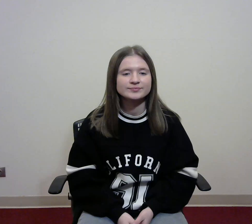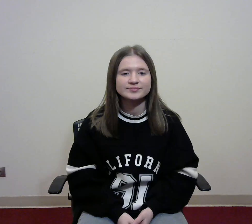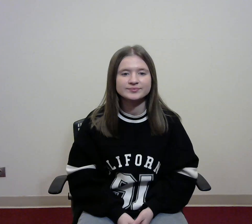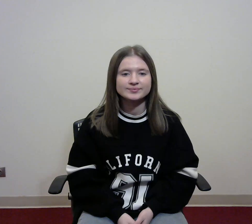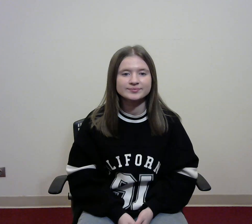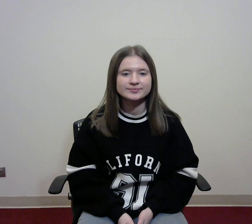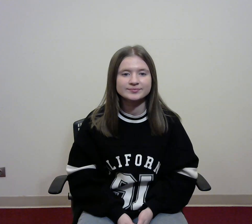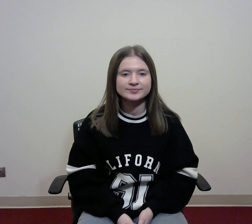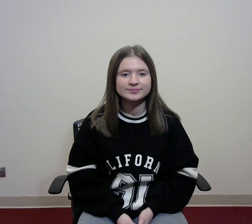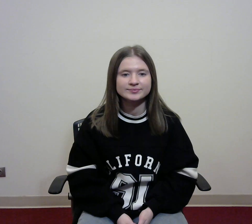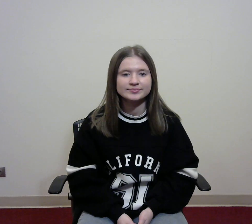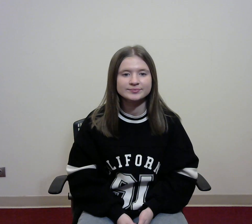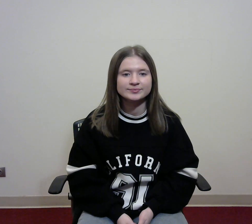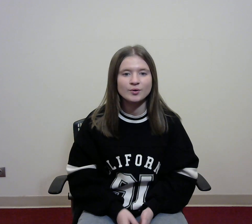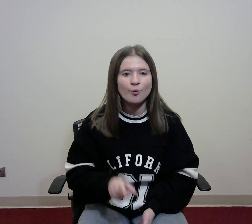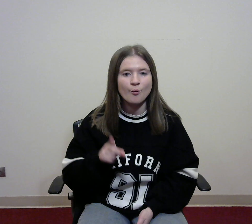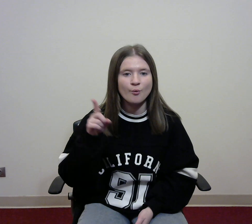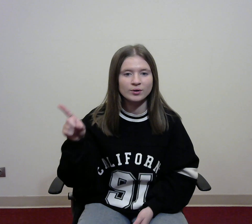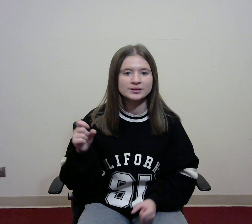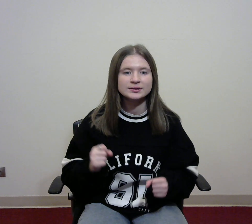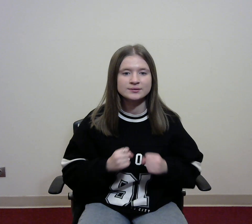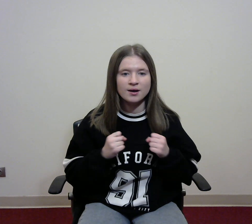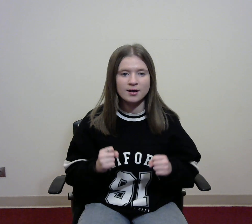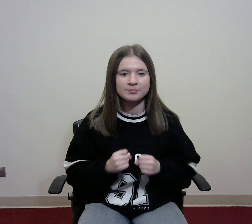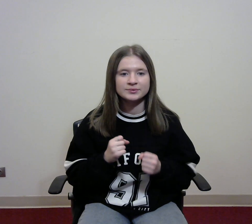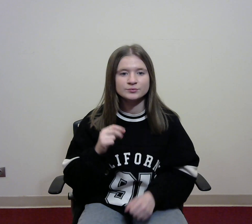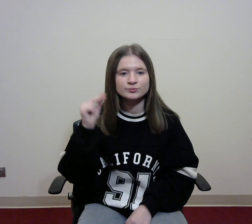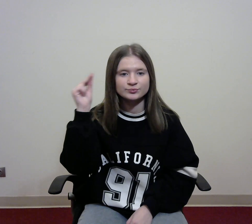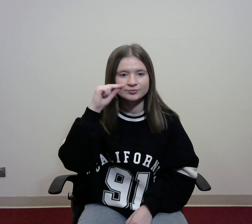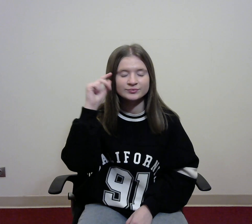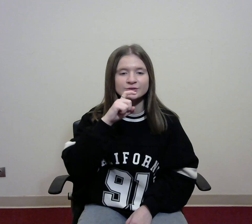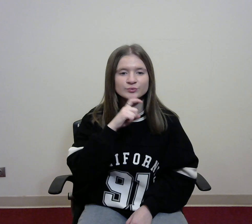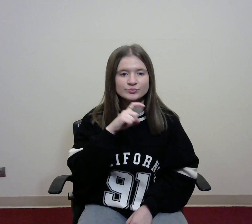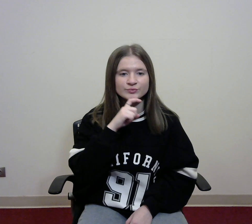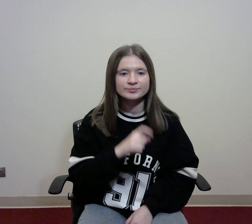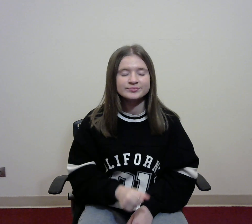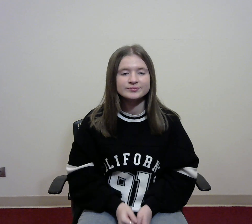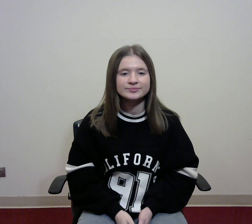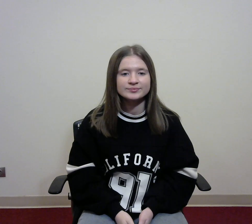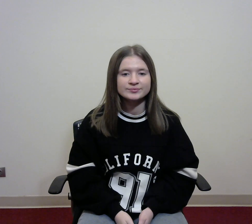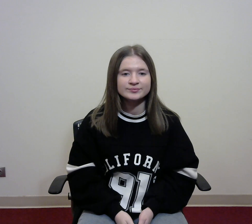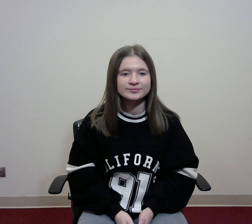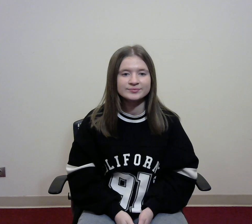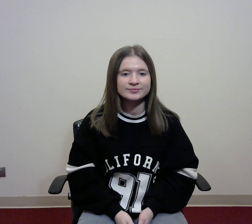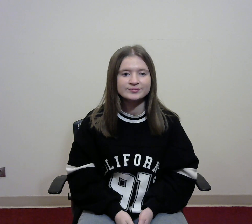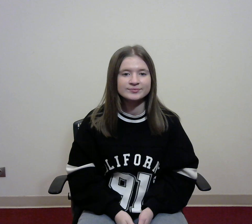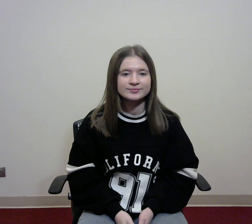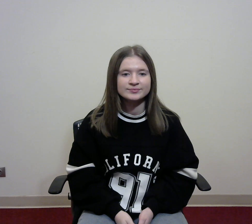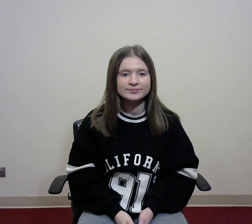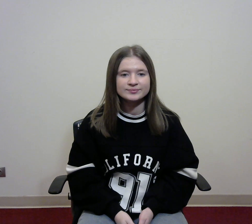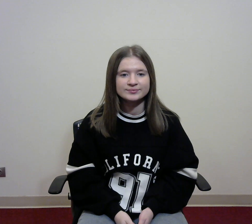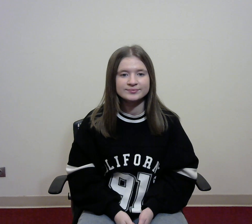O çalışqan şagirddir